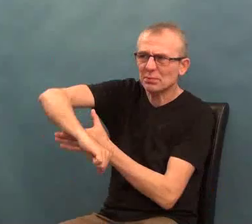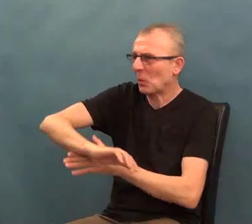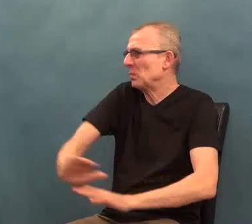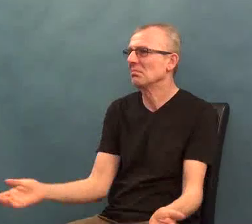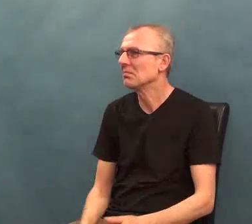Koniec.